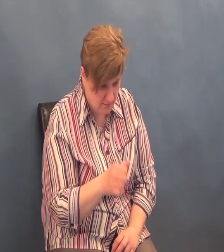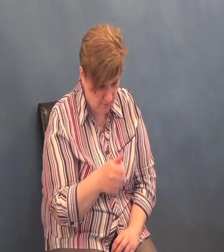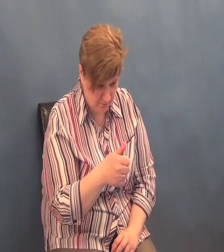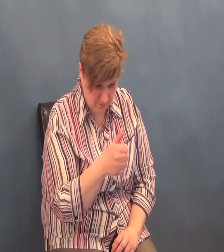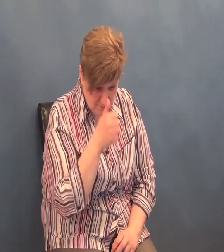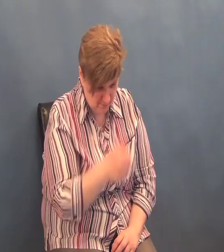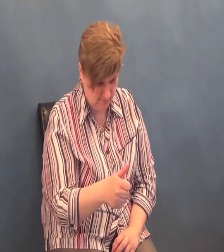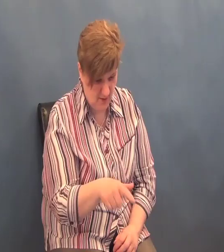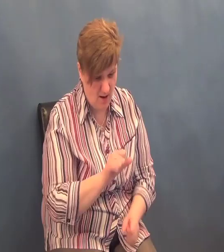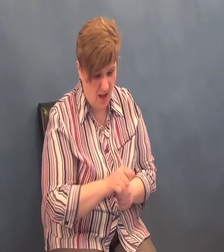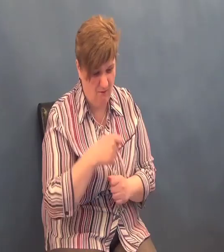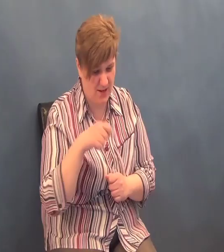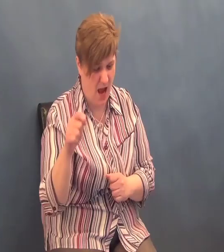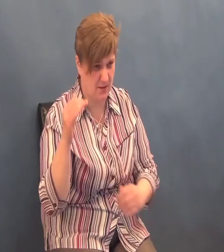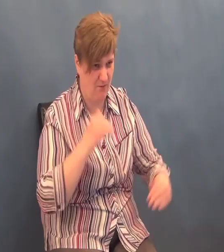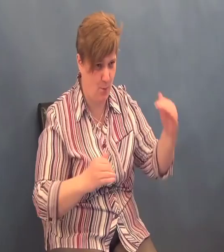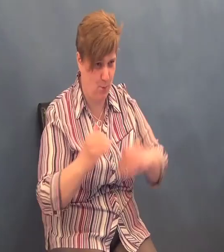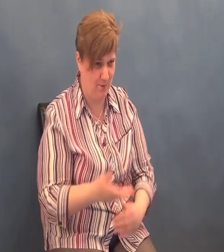Nie mogę, tutaj mam wyjazd w góry.